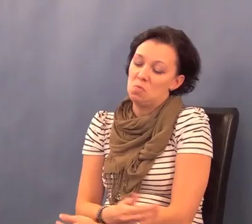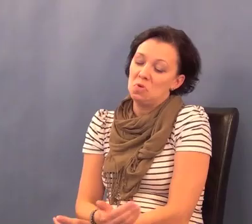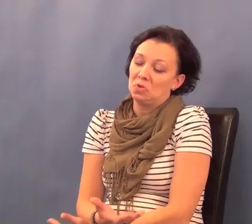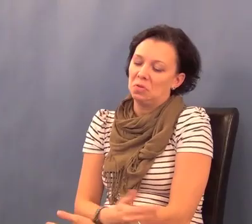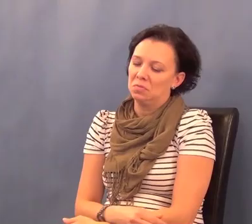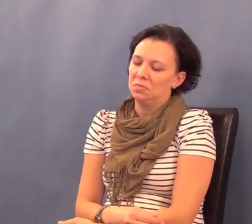Może.